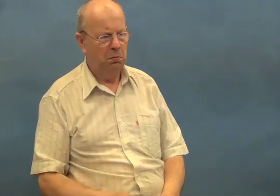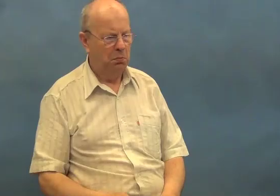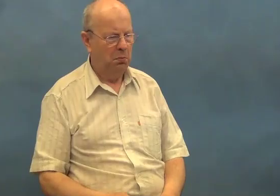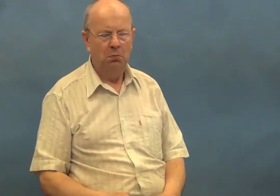Dziwnie.